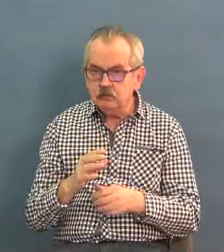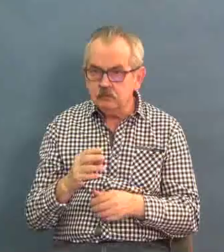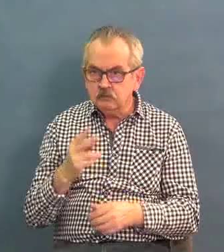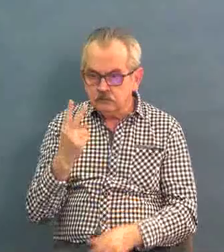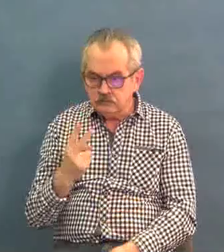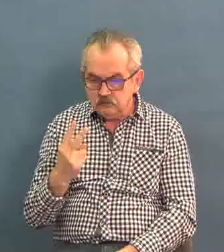Drugiego.